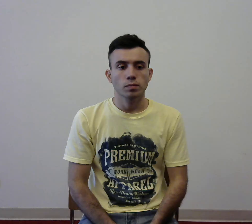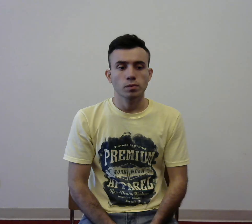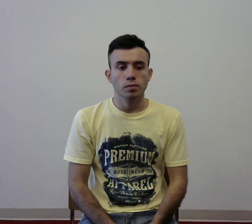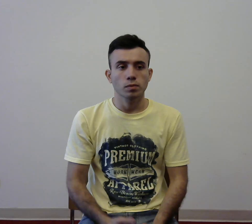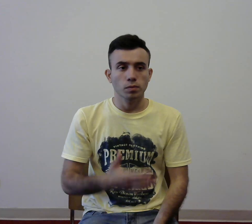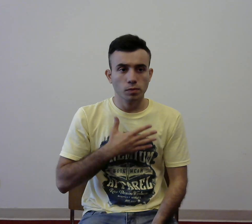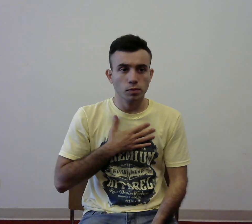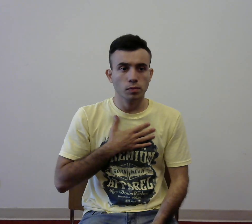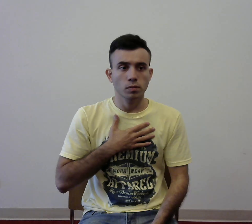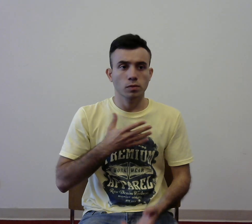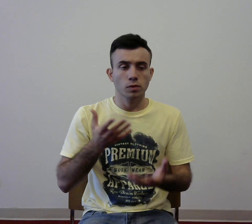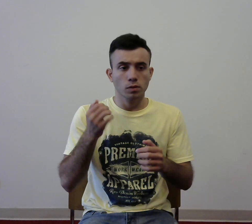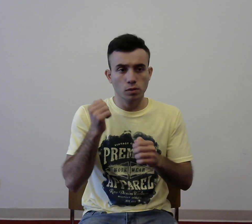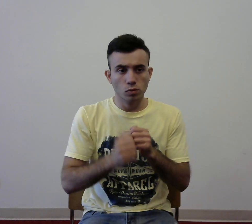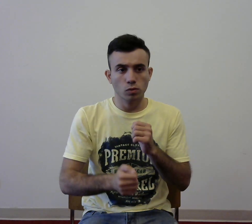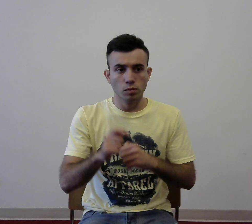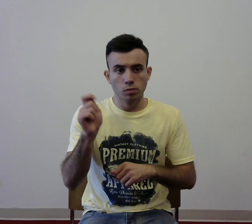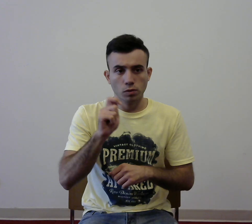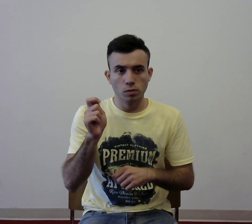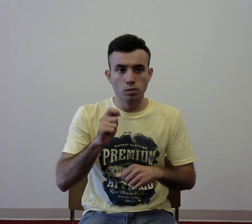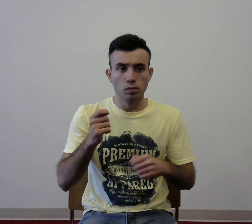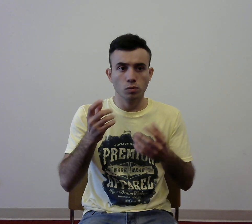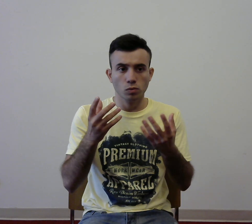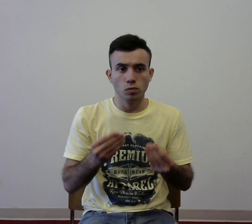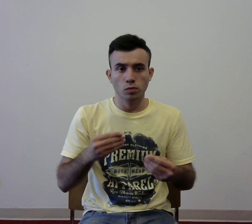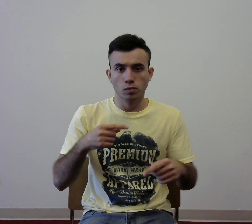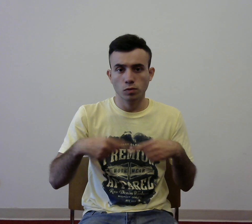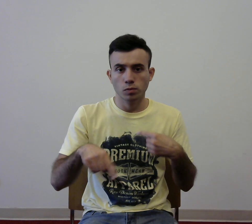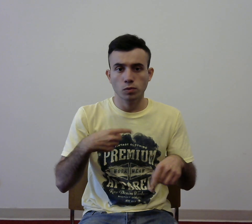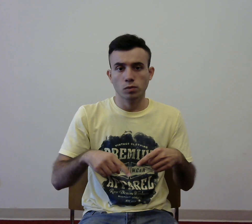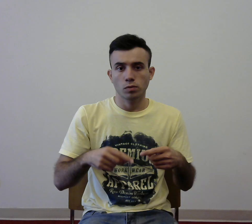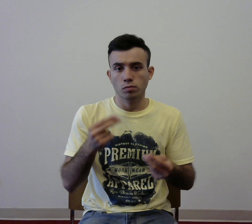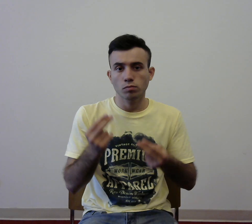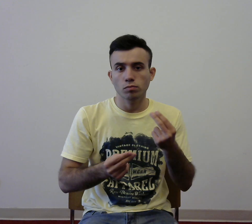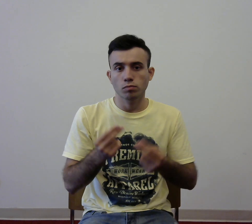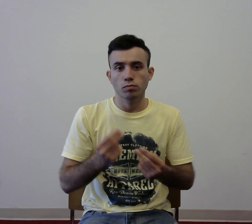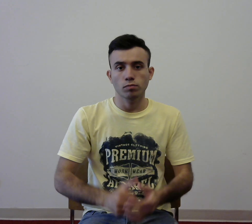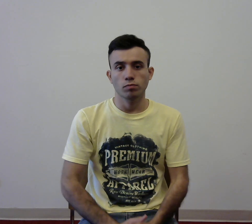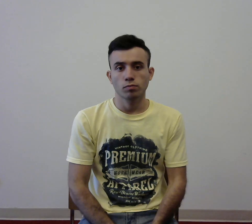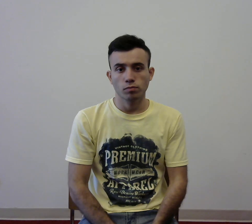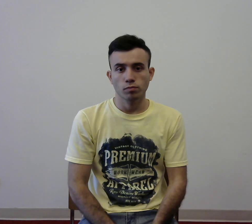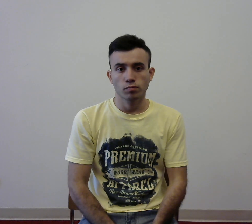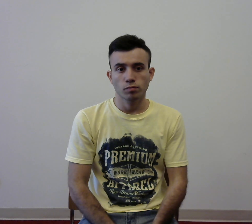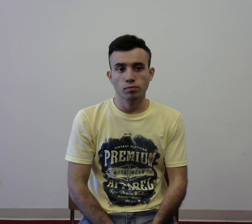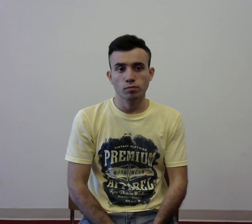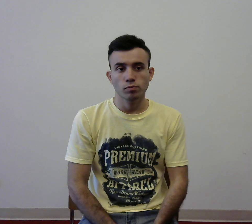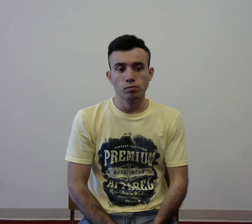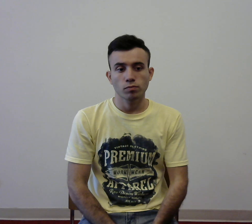Biz hər bazar günü futbol oynayırıq